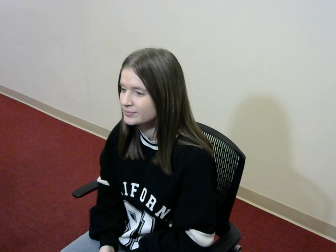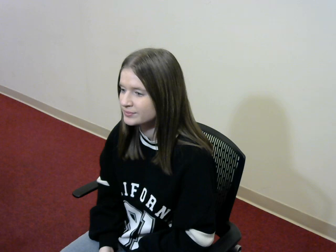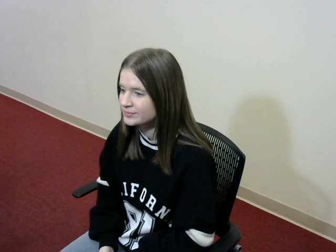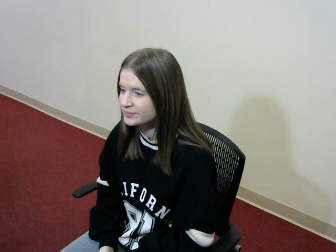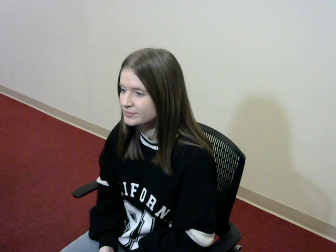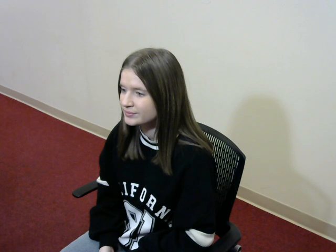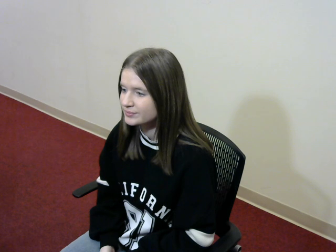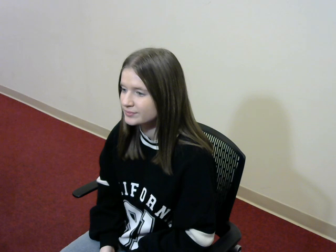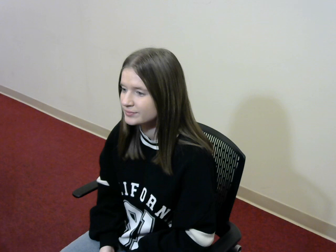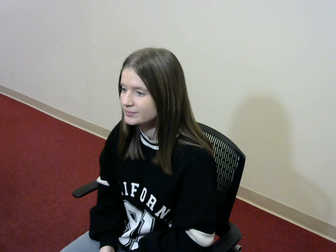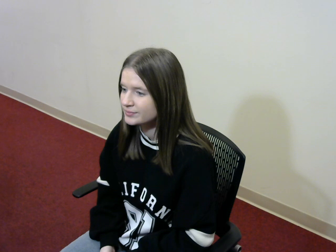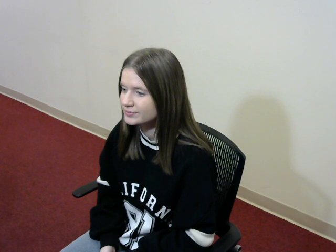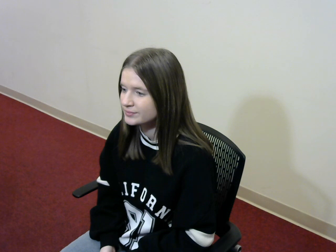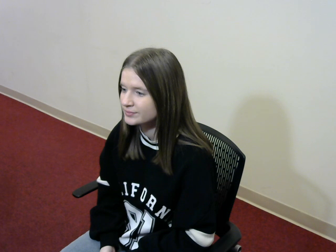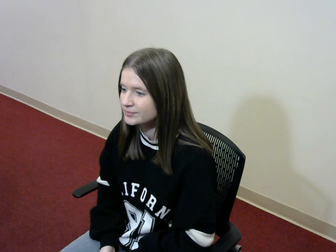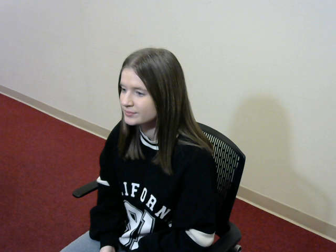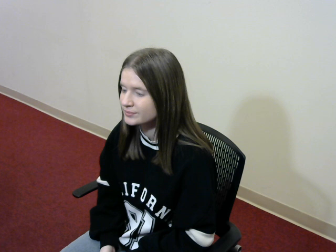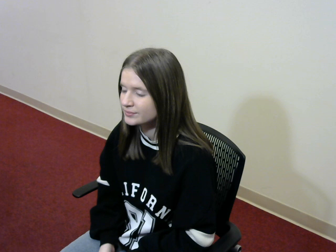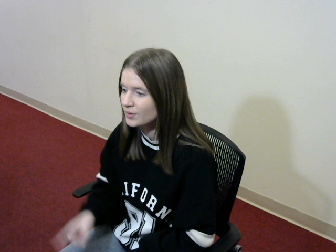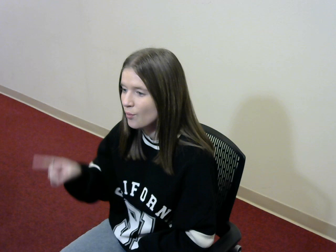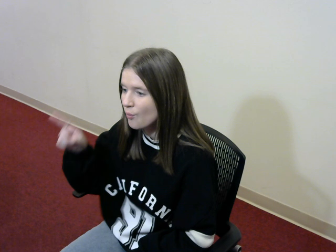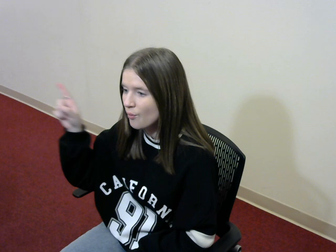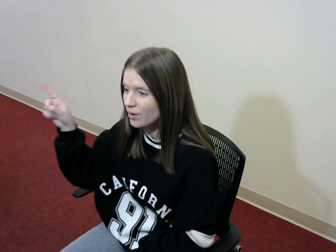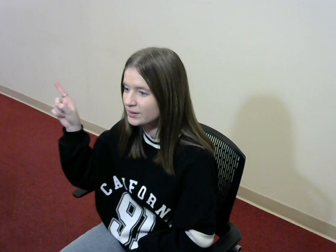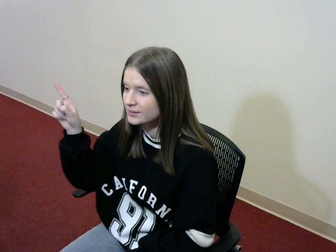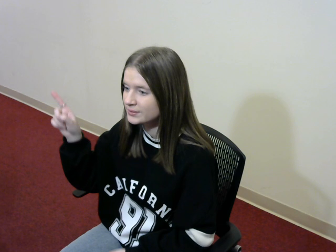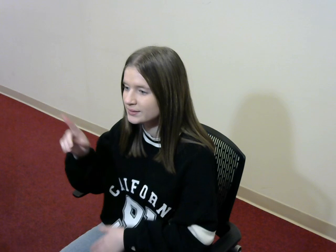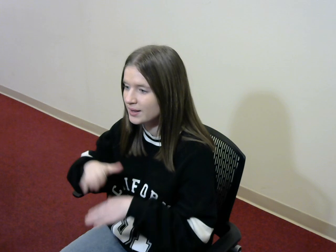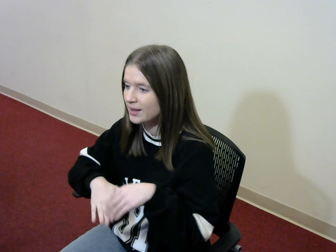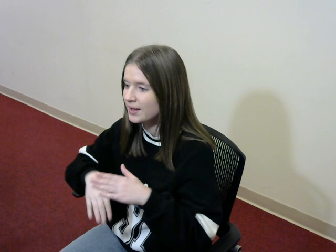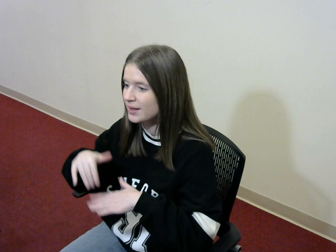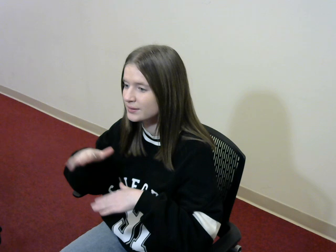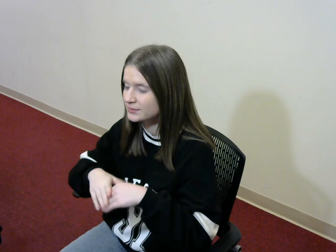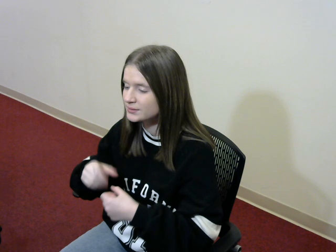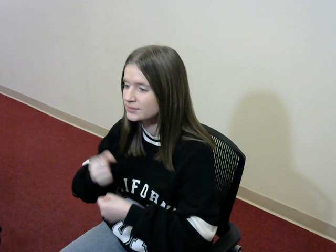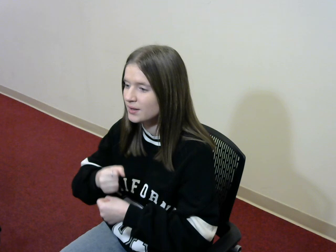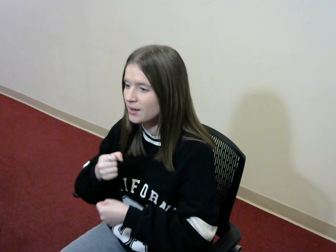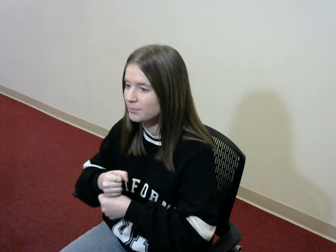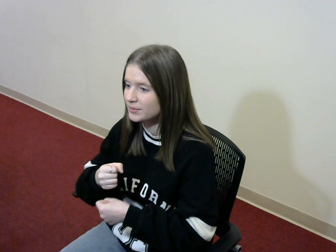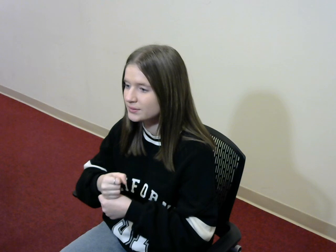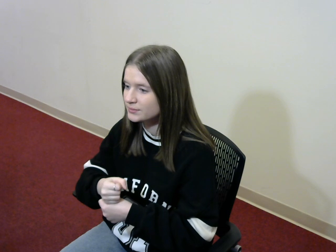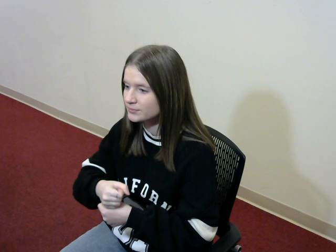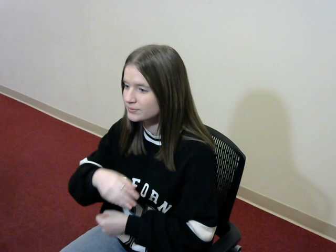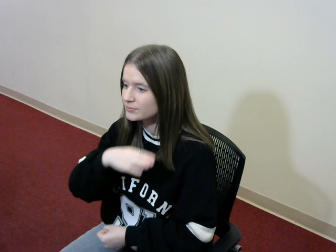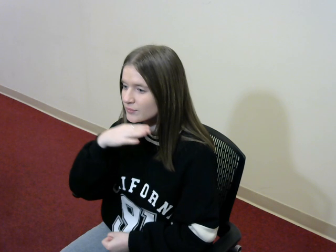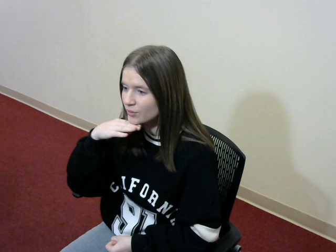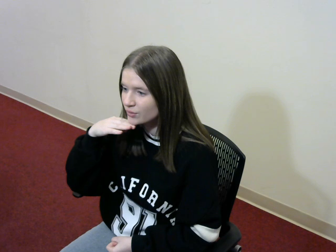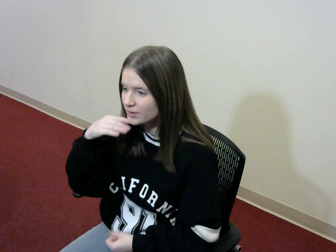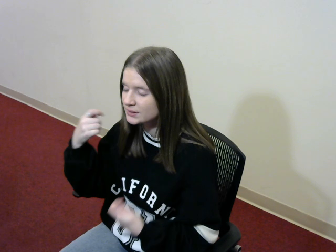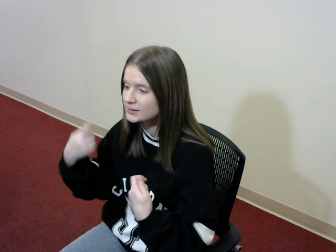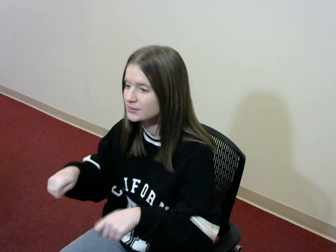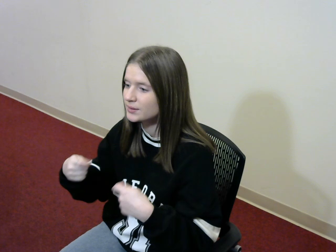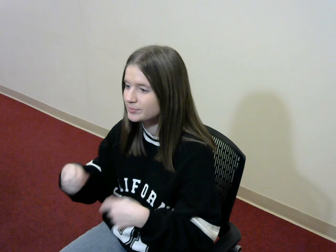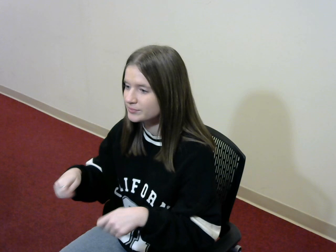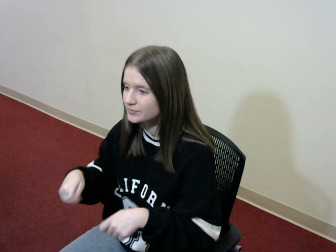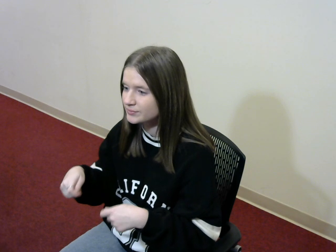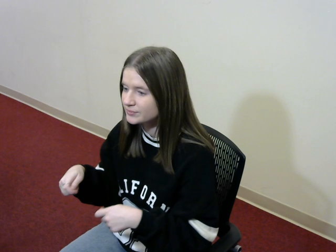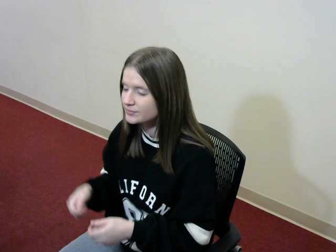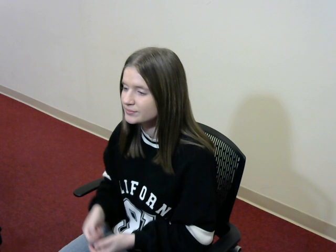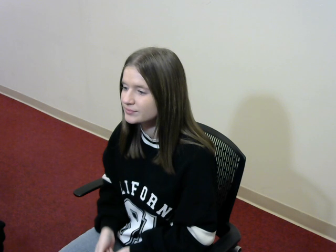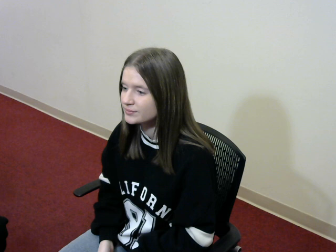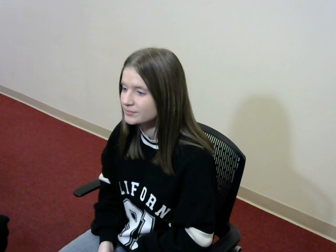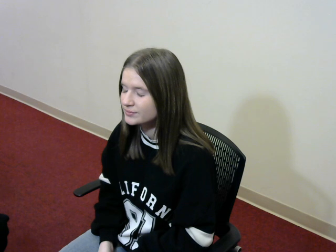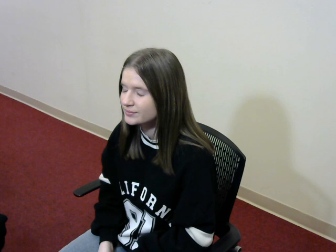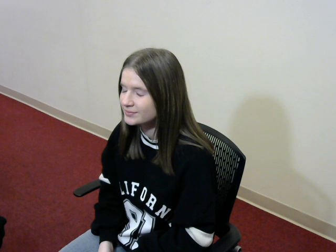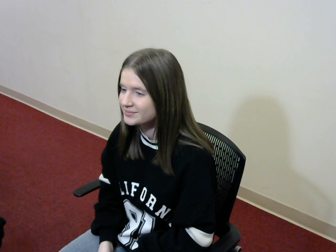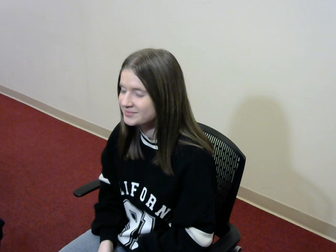Onun əl işləri çox satılır